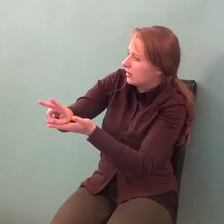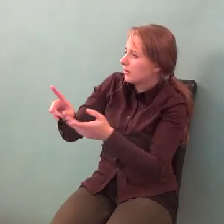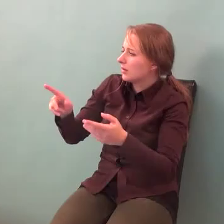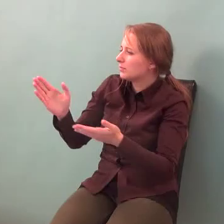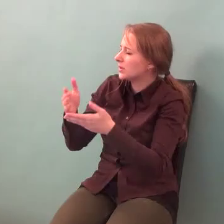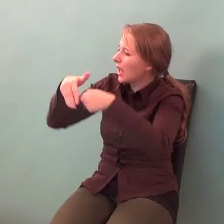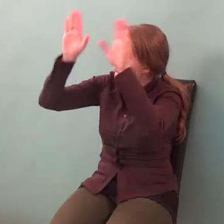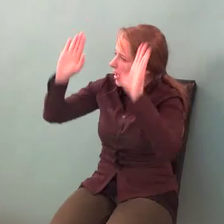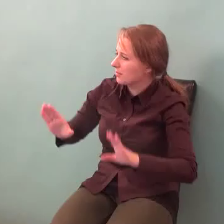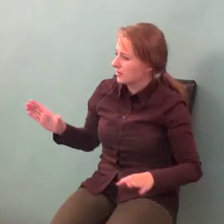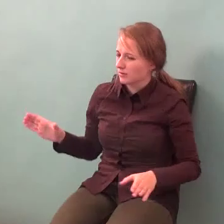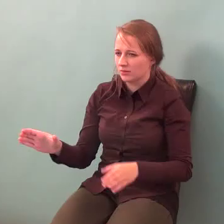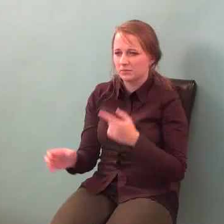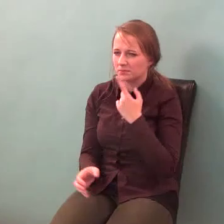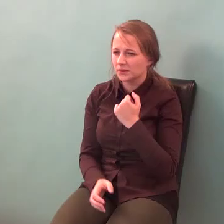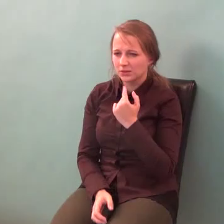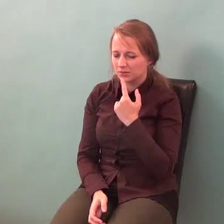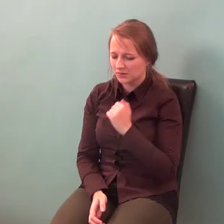Sprzątaczka w sklepie rzadko ustawia.